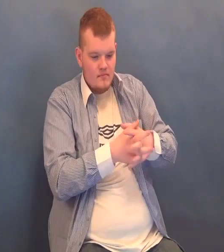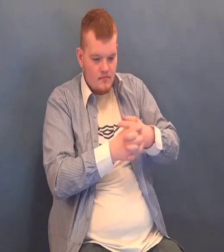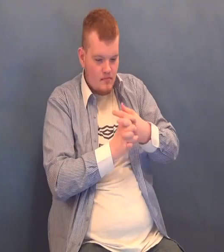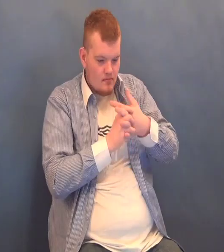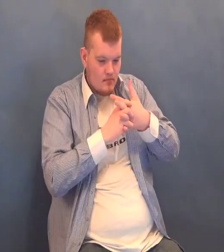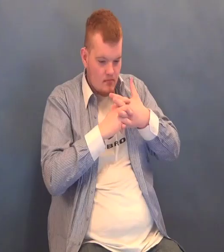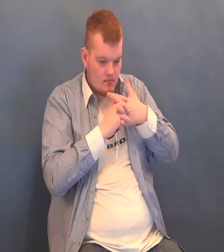Czyli spotkanie.